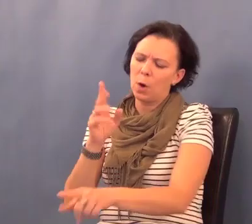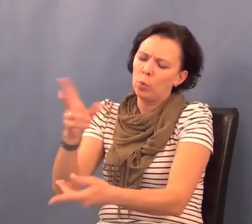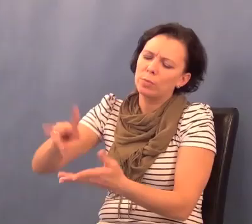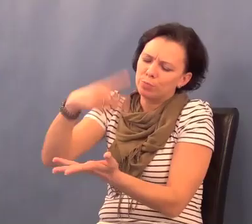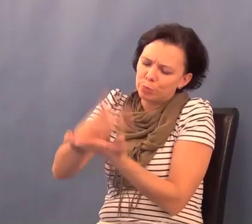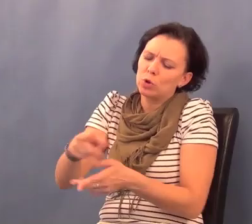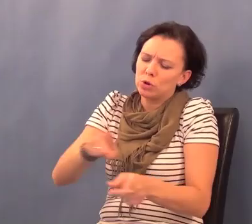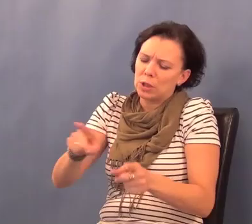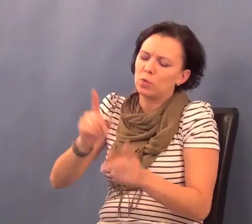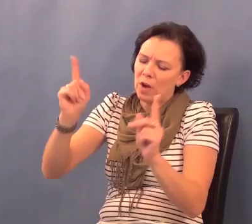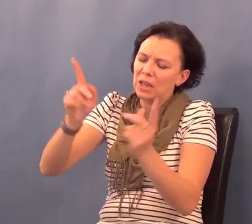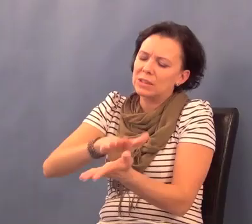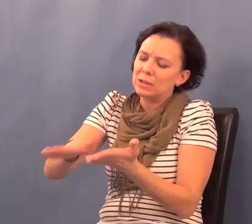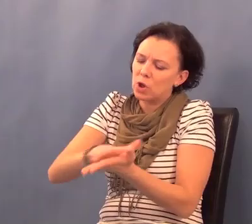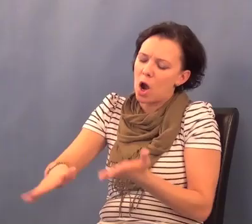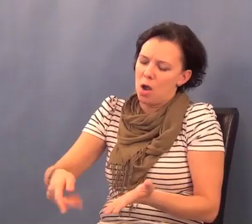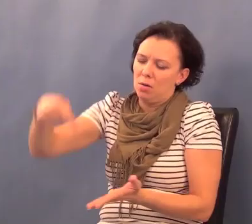Czyli to jest upadek, to oznacza "Uwaga, jest ślisko".